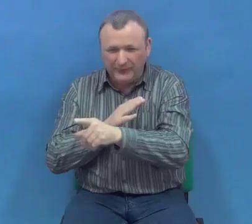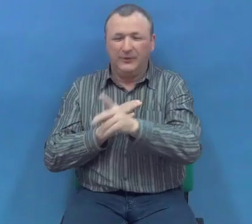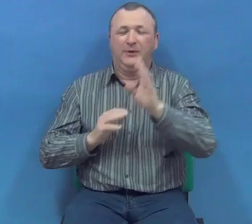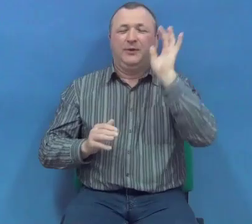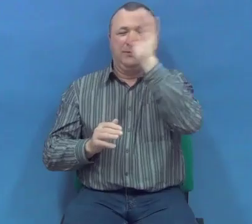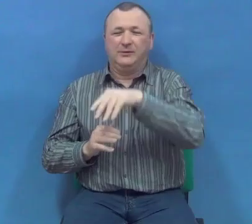Poszedł.